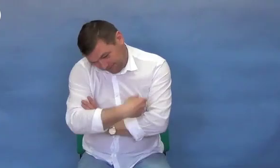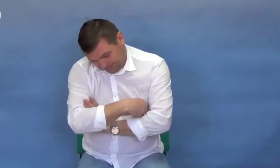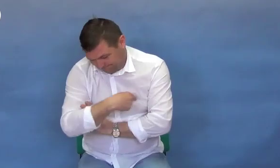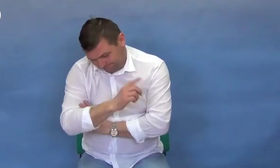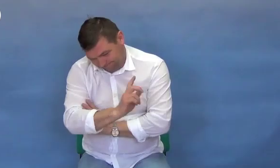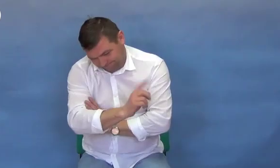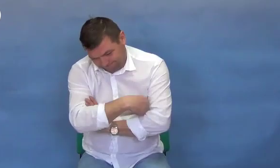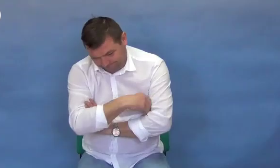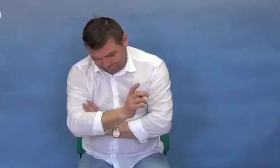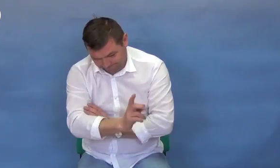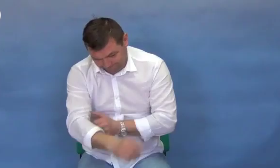Ja nie.